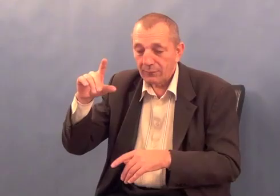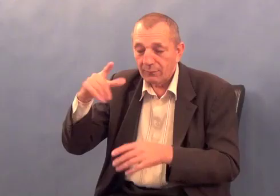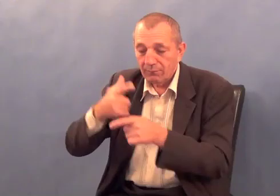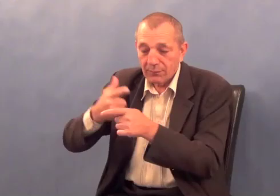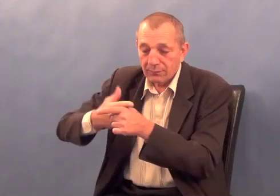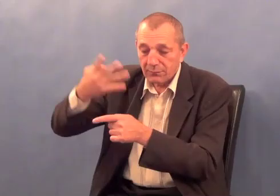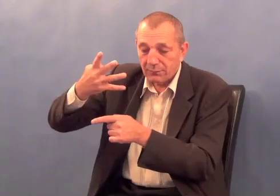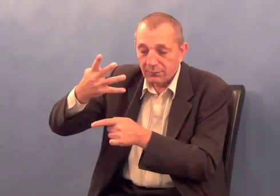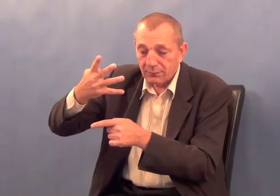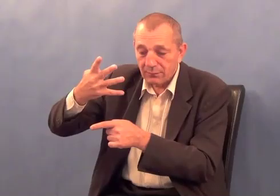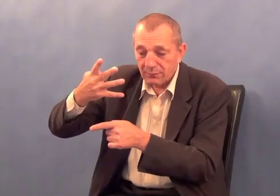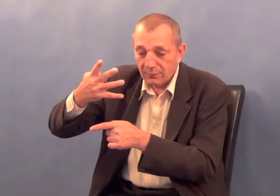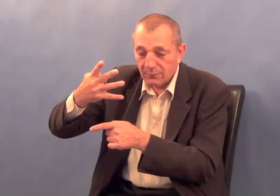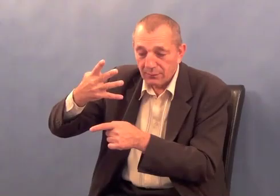Dwudziesty czwarty.